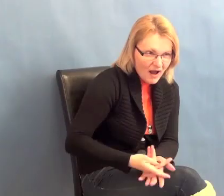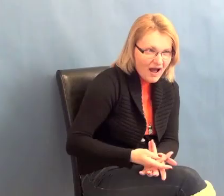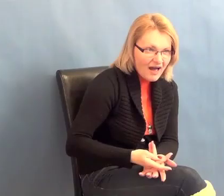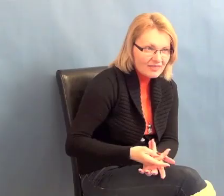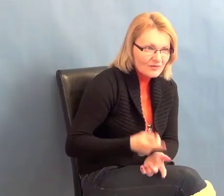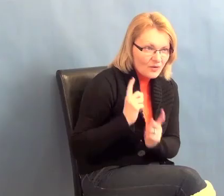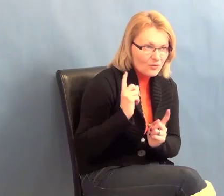Uwaga.